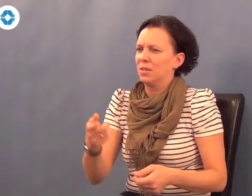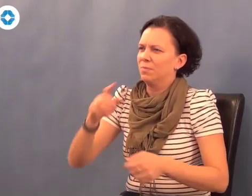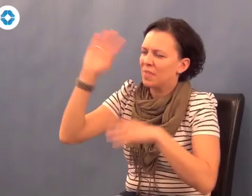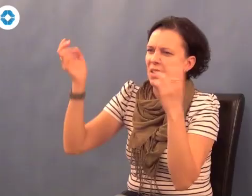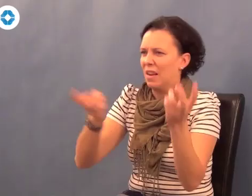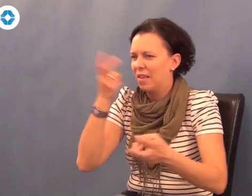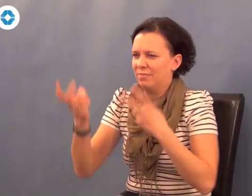Odgania i szuka.